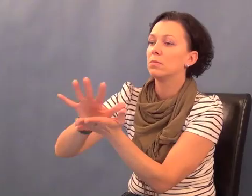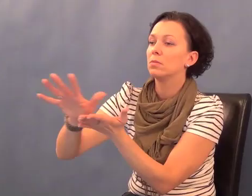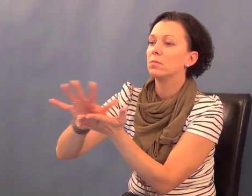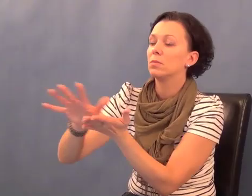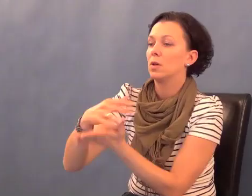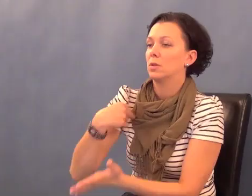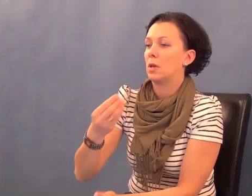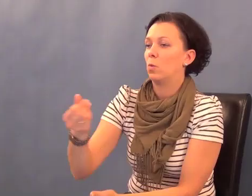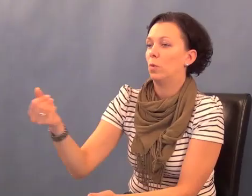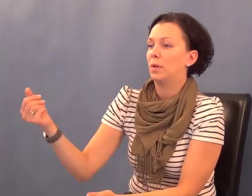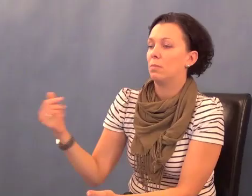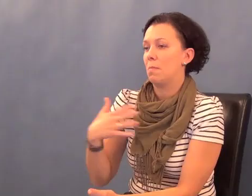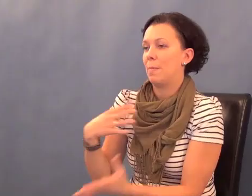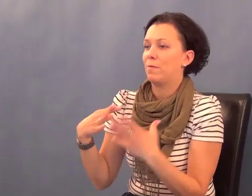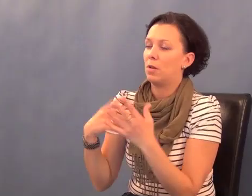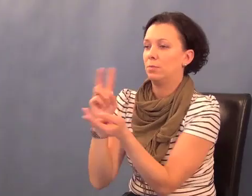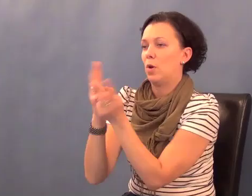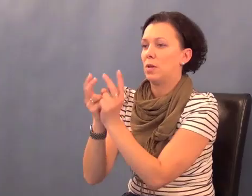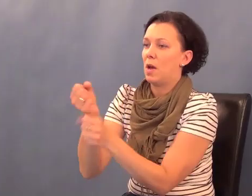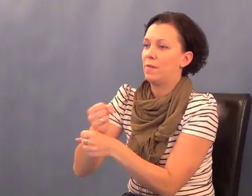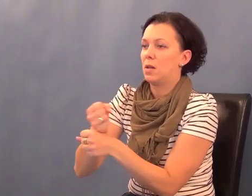Ja na zakupy, mam wolne, spotkanie w kawiarni.